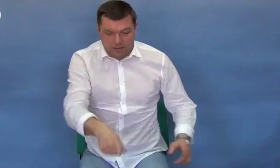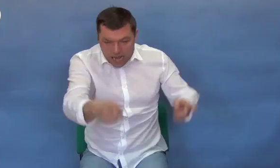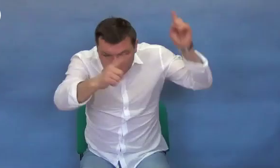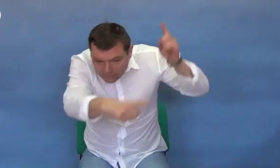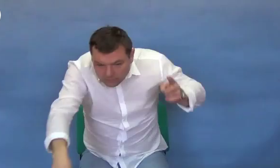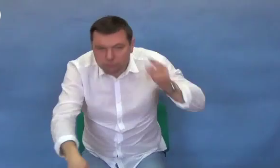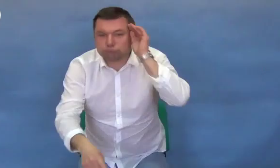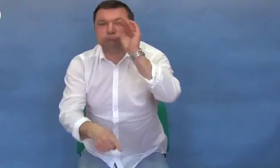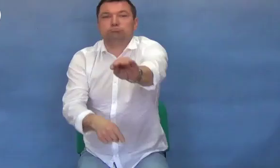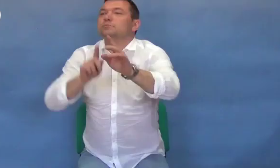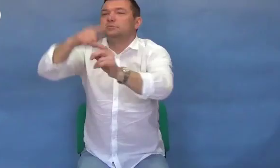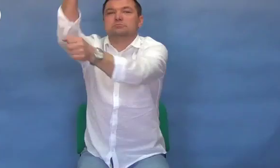Zakaz, przekreślenie informuje o tym, że nie wolno tam iść.